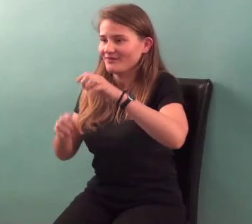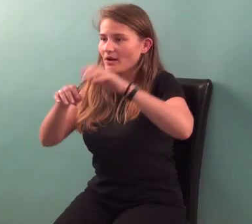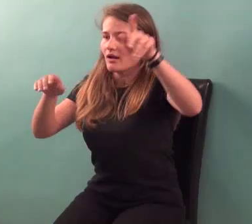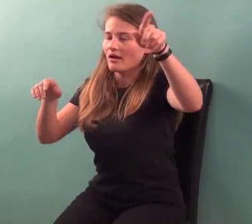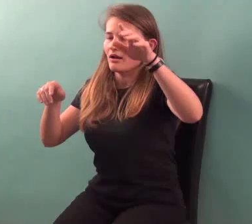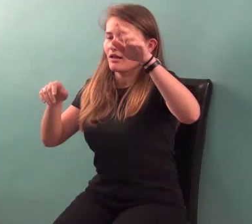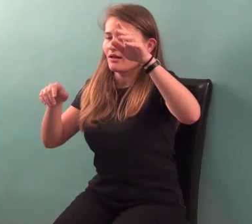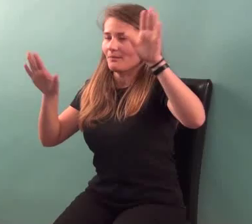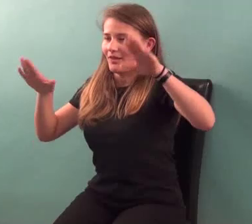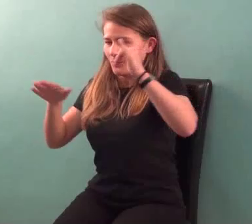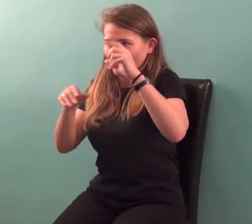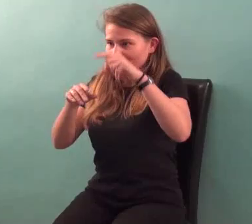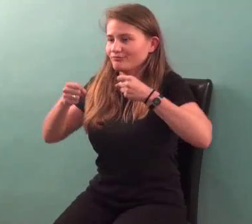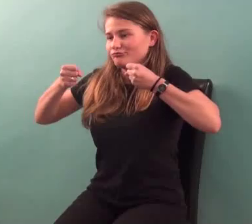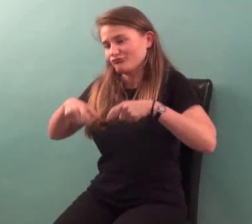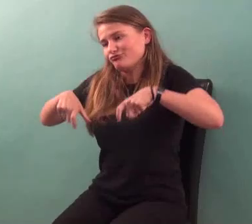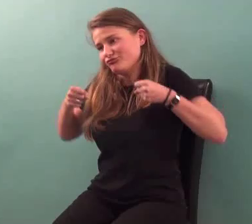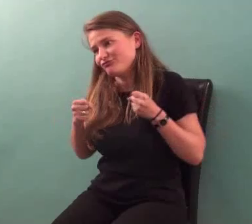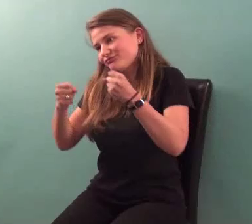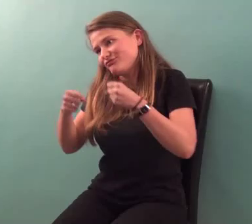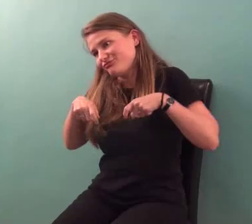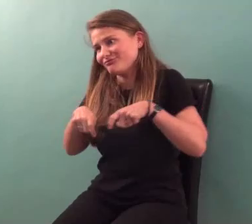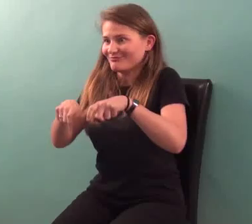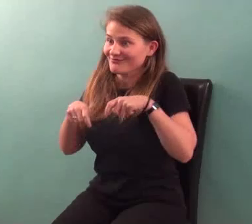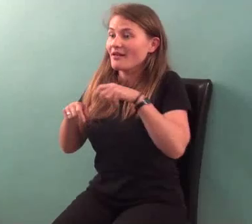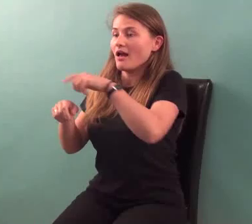Akurat żółty ptaszek siedzi i huśta się.